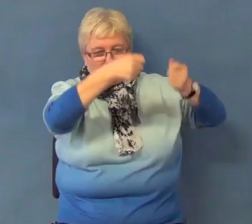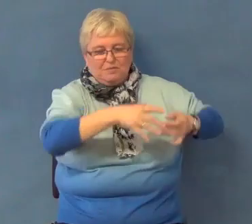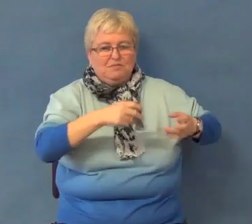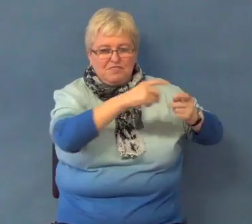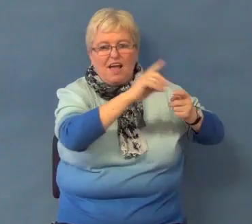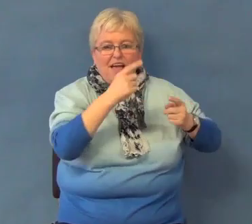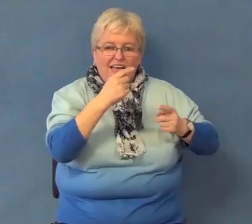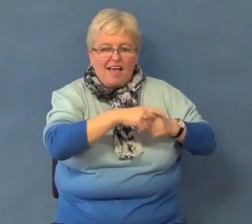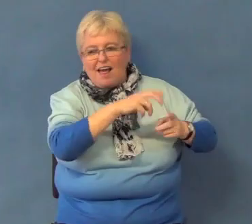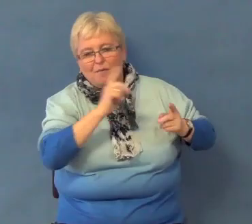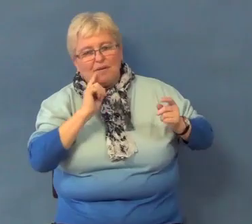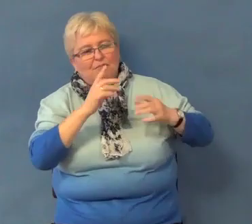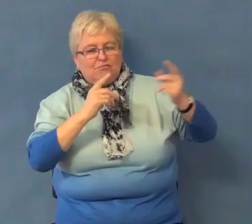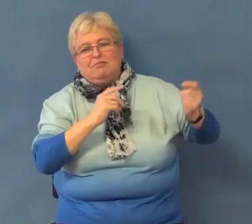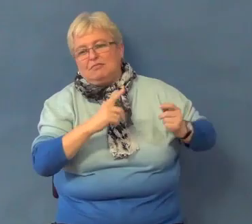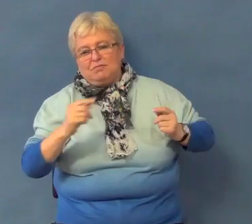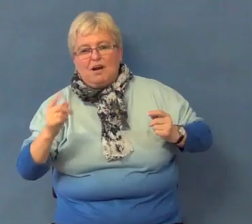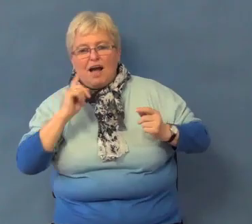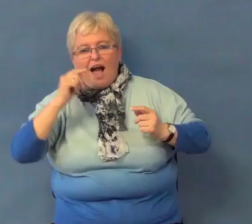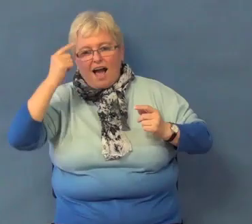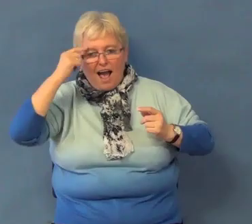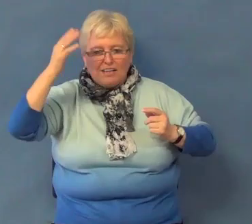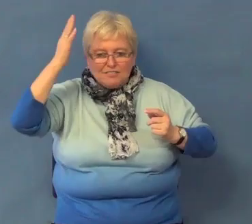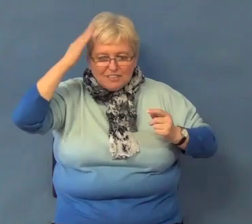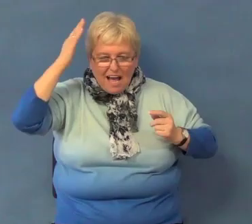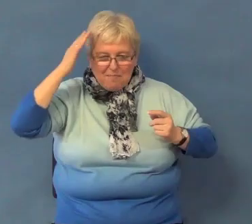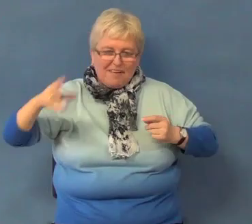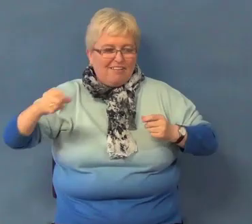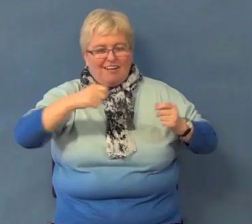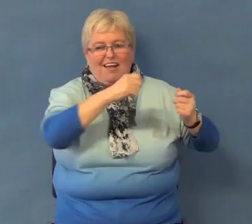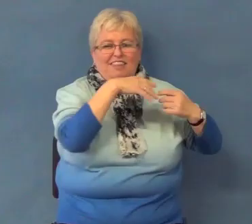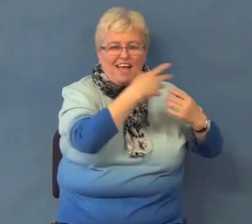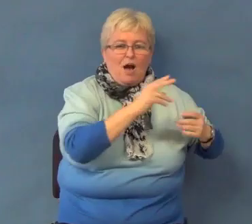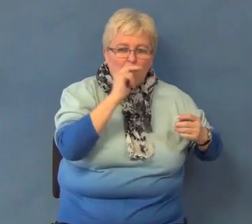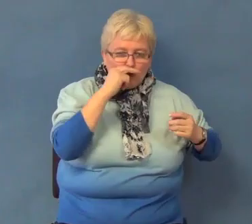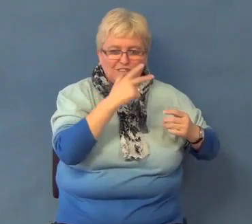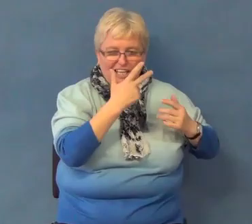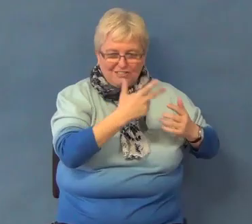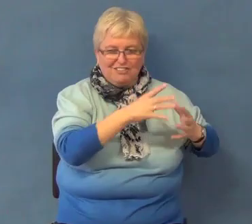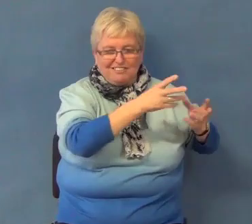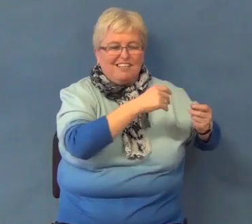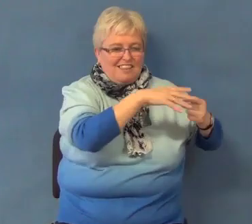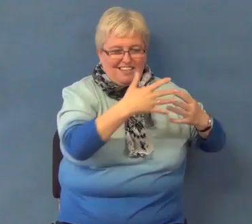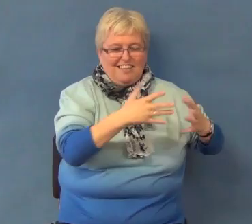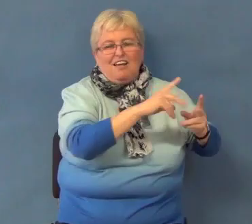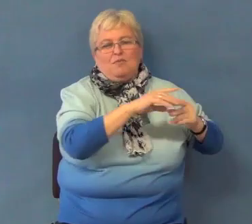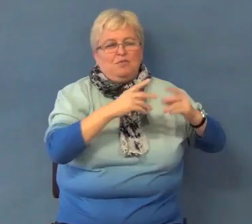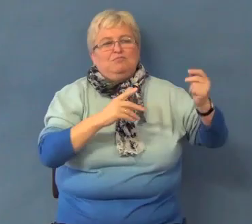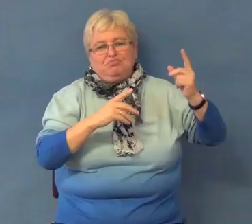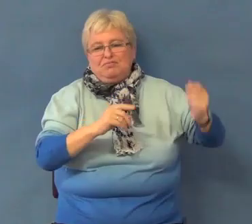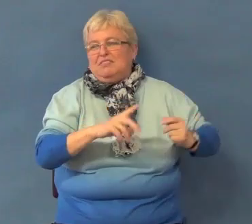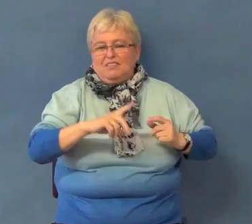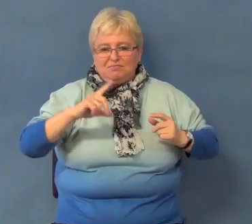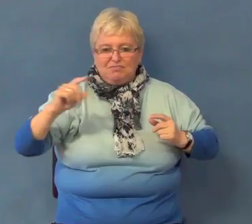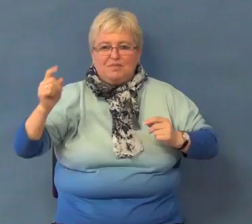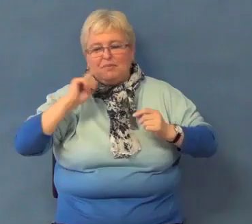Chłopcy odeszli, jeden z nich zauważył czapkę i wrócił oddać ją chłopcu w zamian dostał trzy gruszki i rozeszli się.